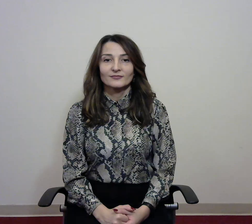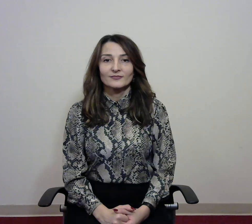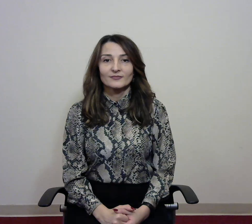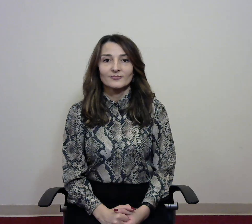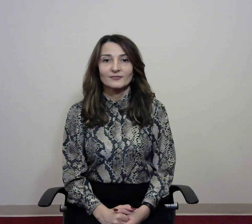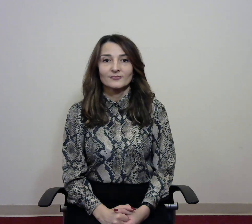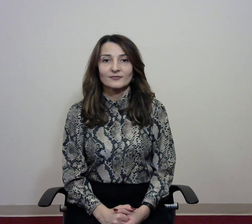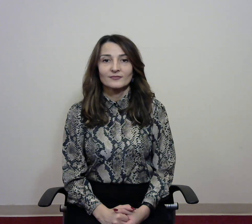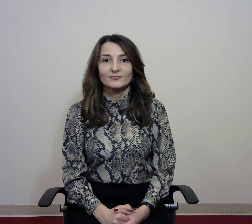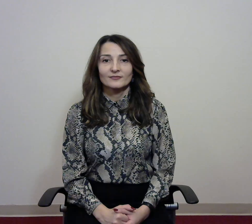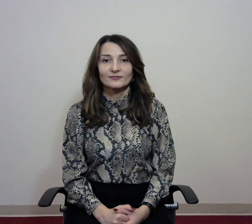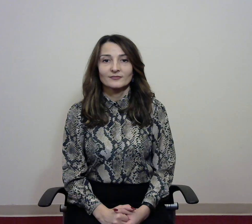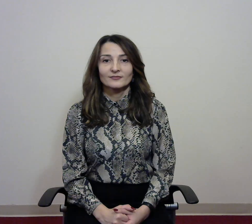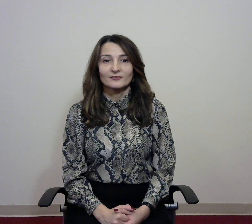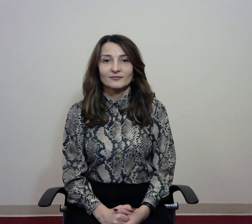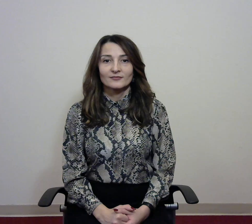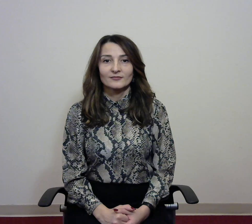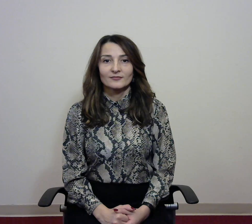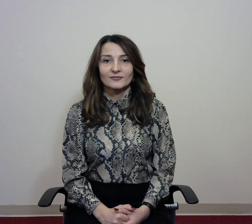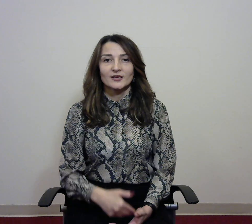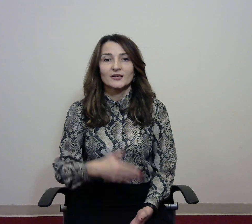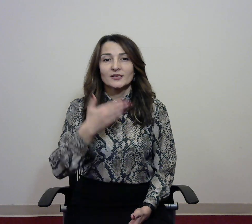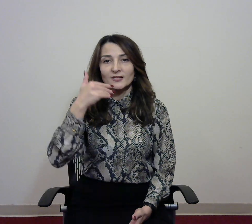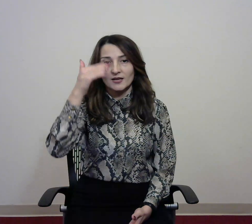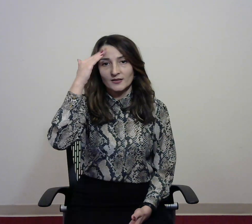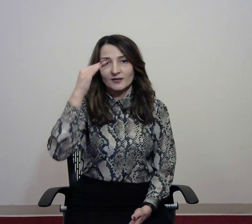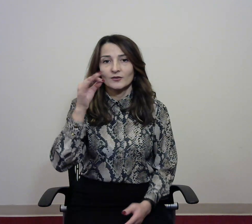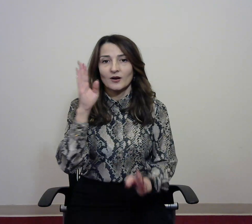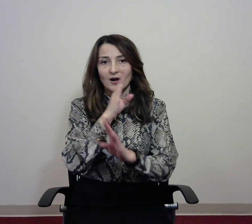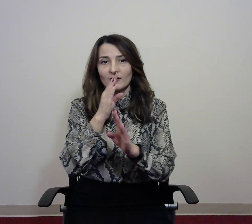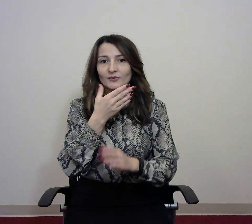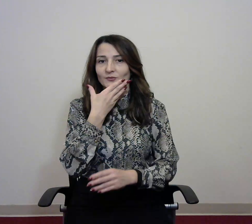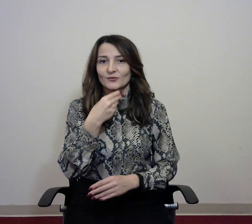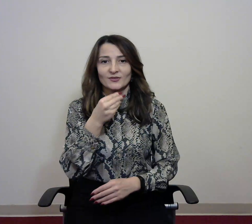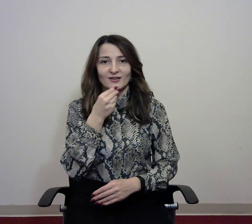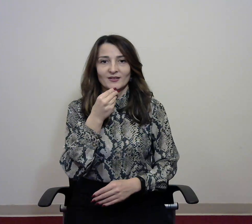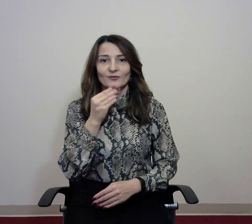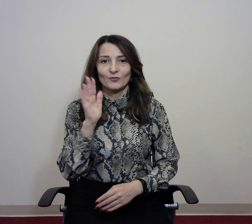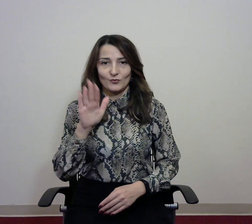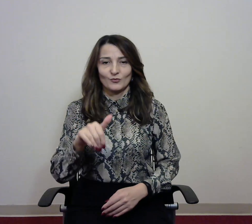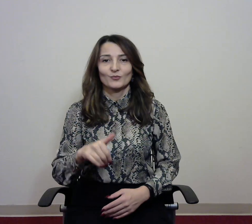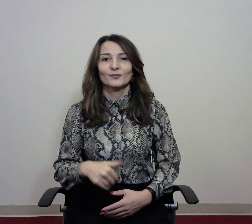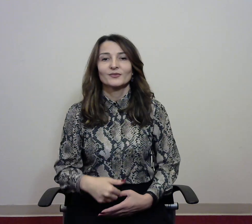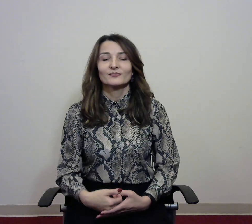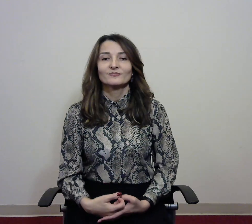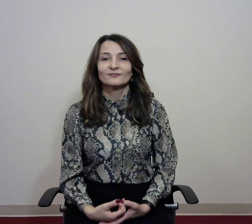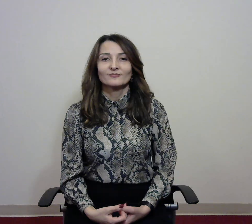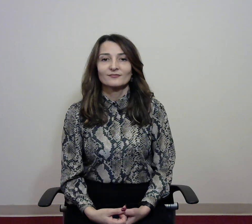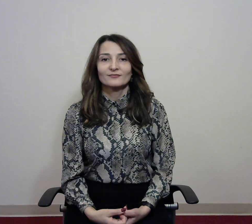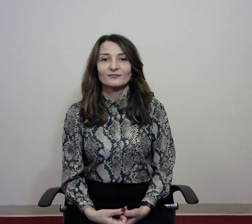Yazda havalar qəşəng olur